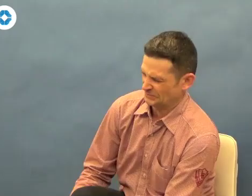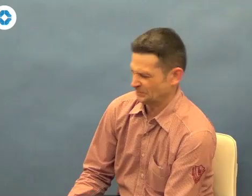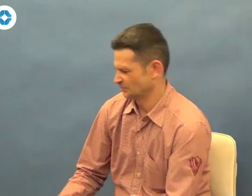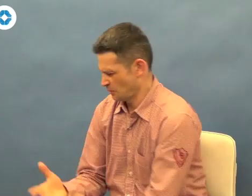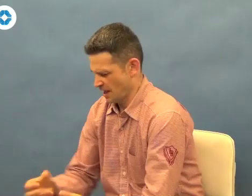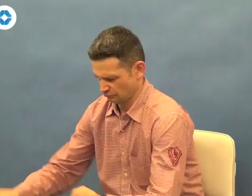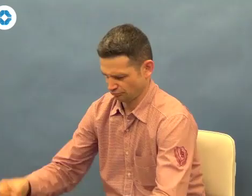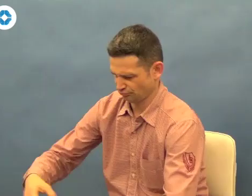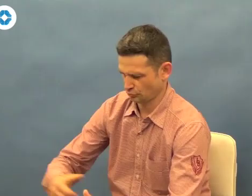Wrzucili gruszki z powrotem do kosza.